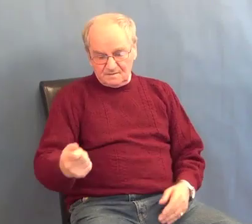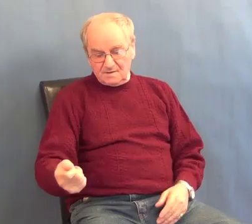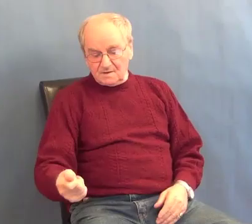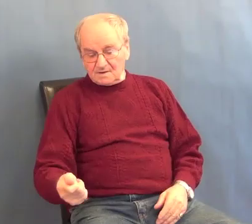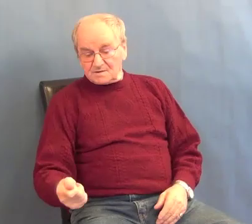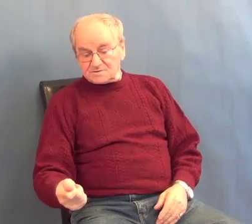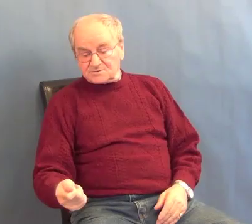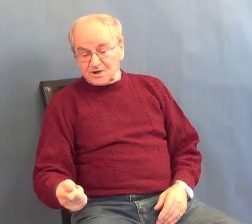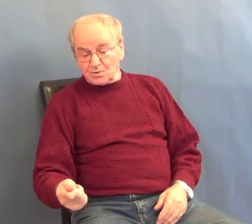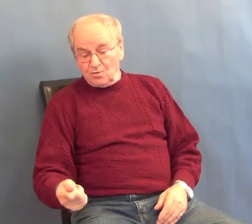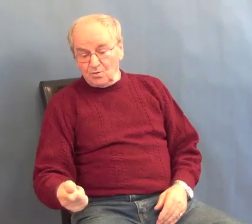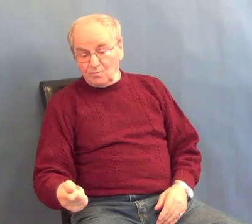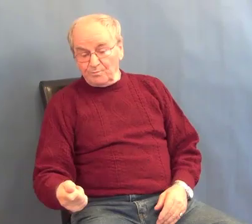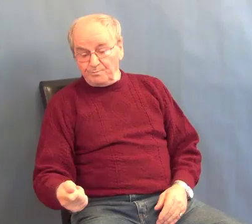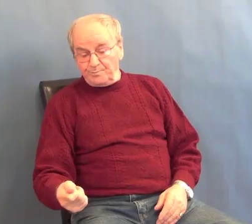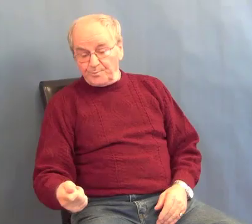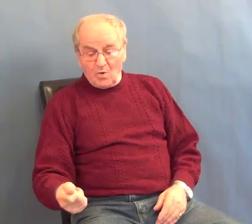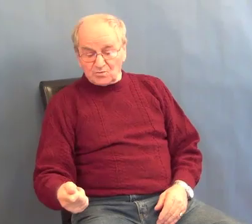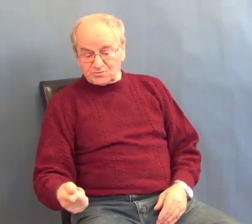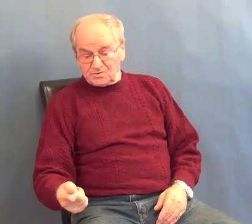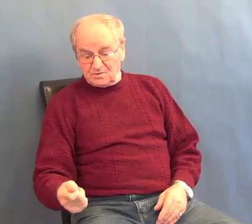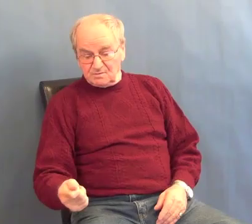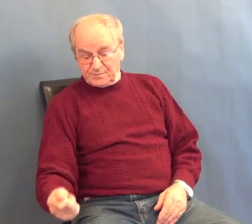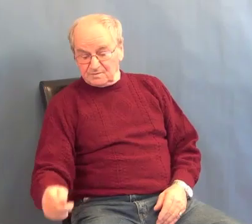Spławik wrzucasz do wody.